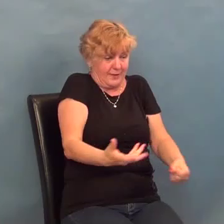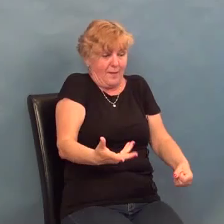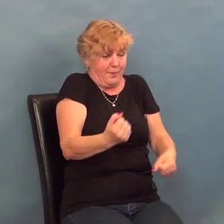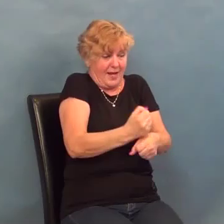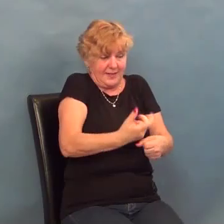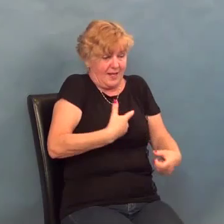Ja nie pracuję.